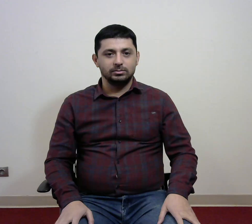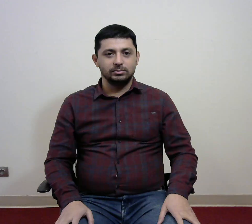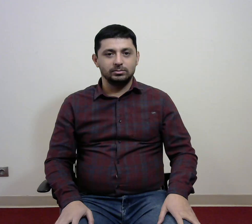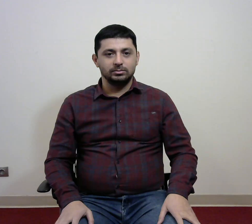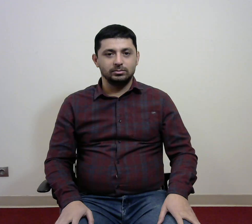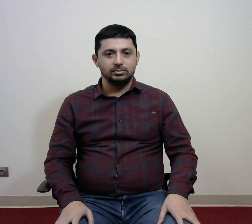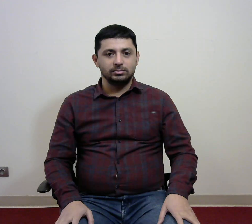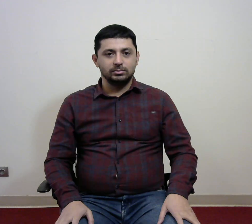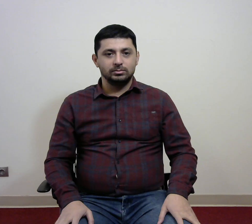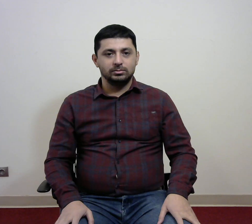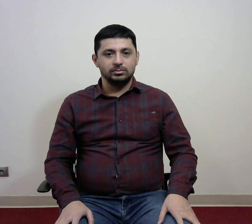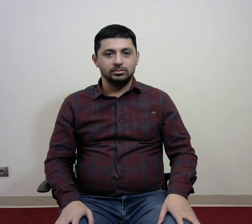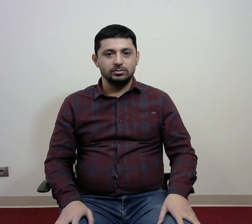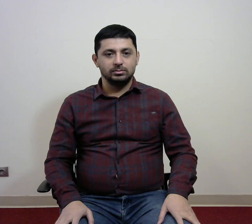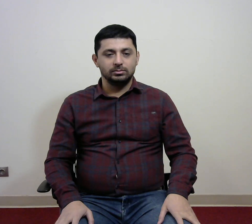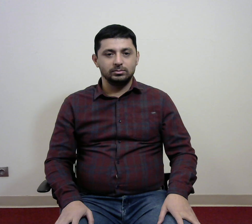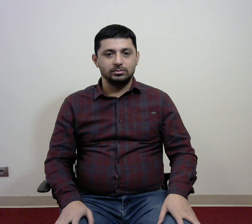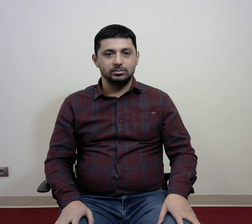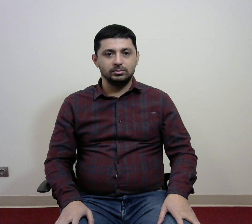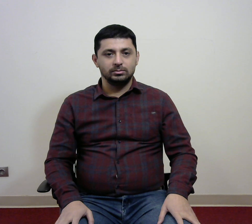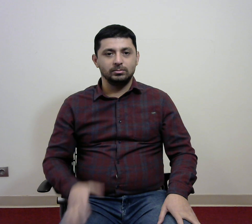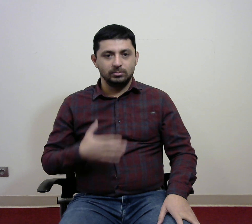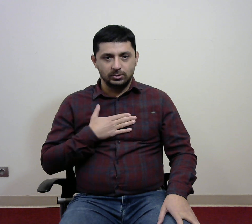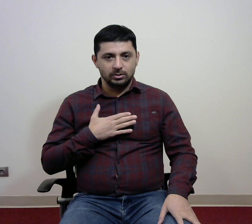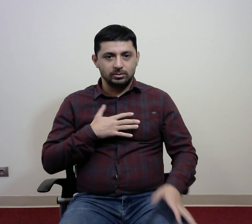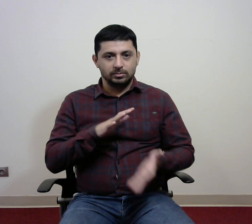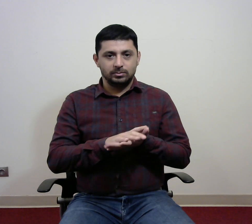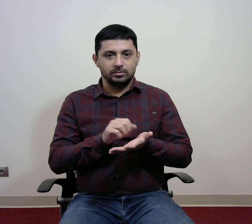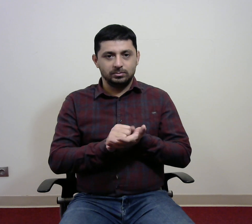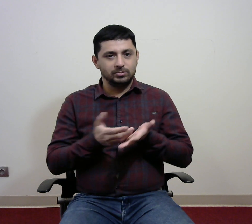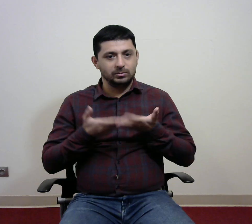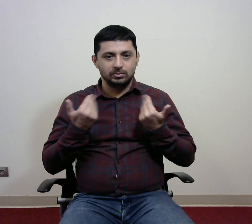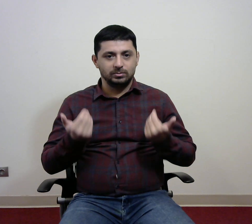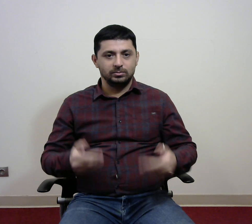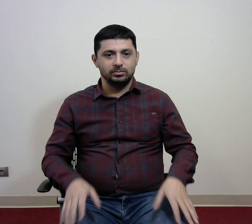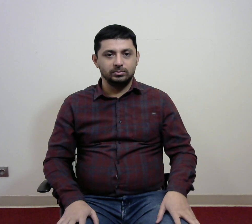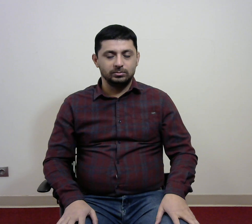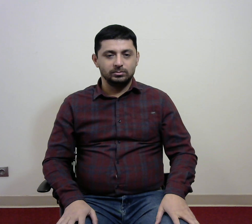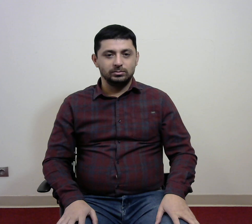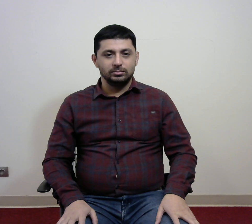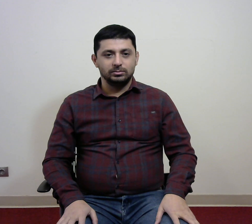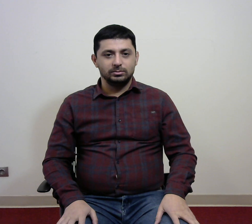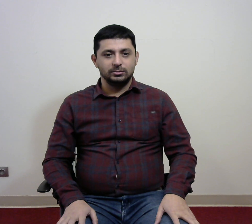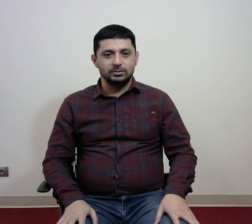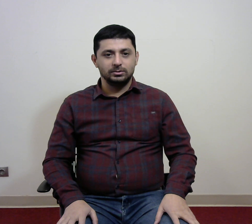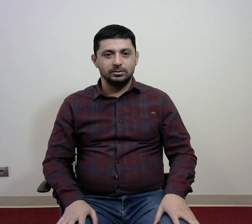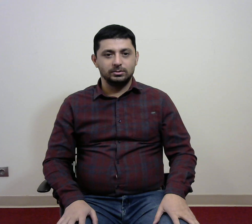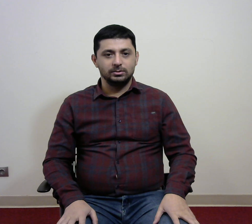Mənim ləqəbim yoxdur